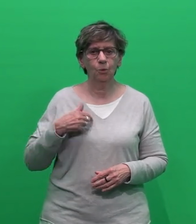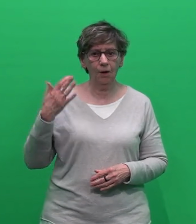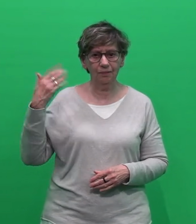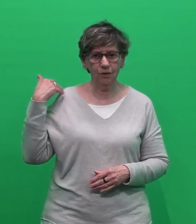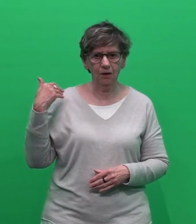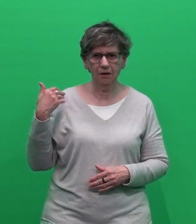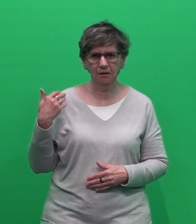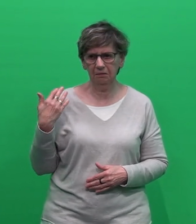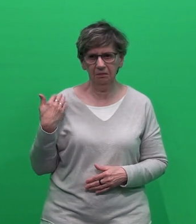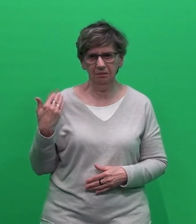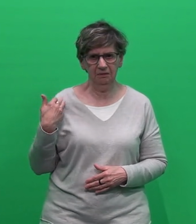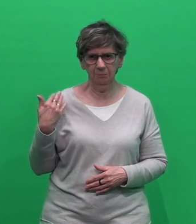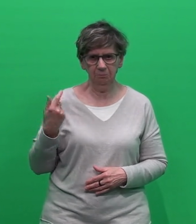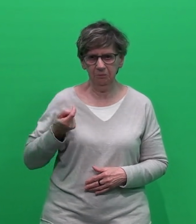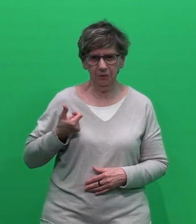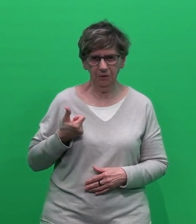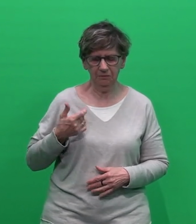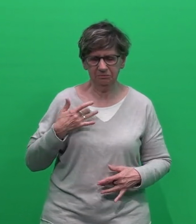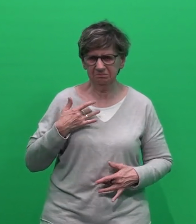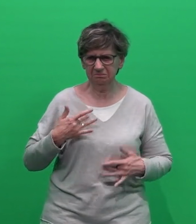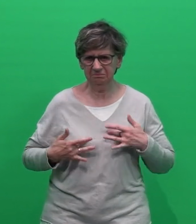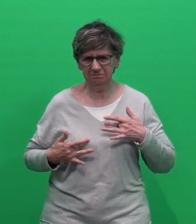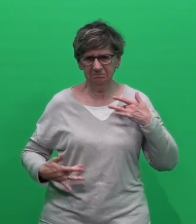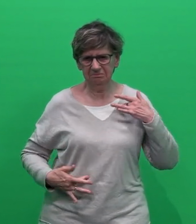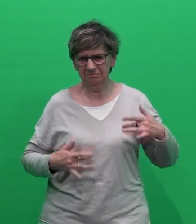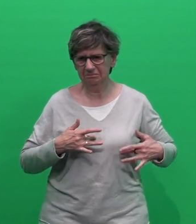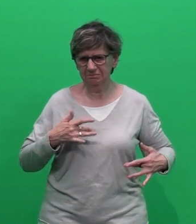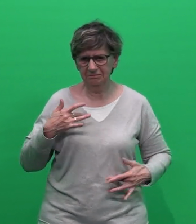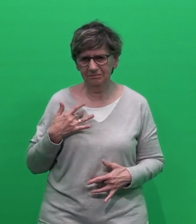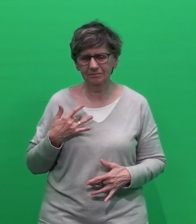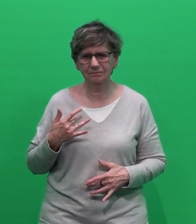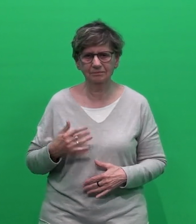Quan? Fa poc que tinc alguns símptomes.